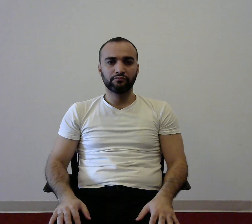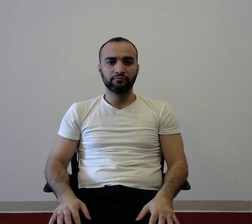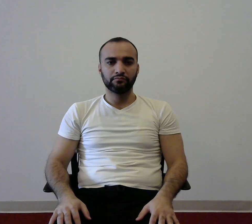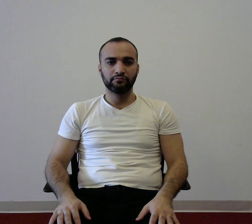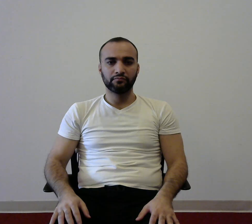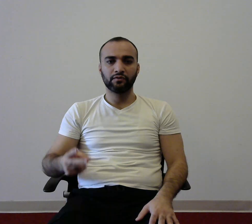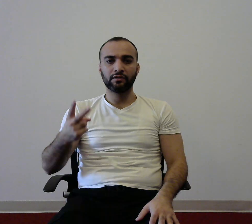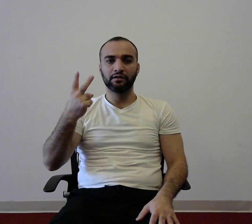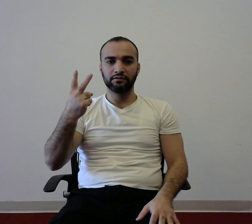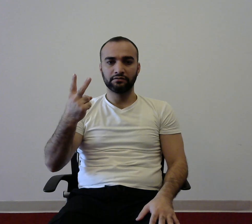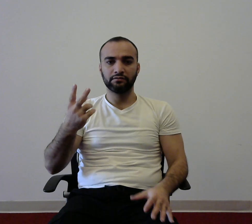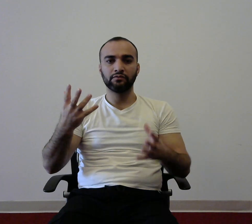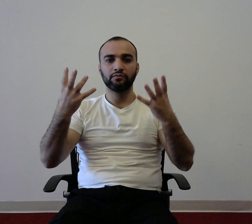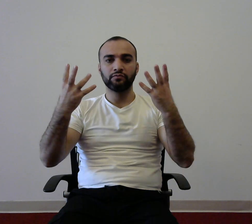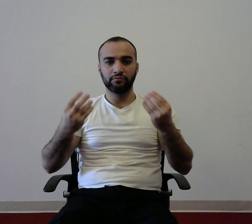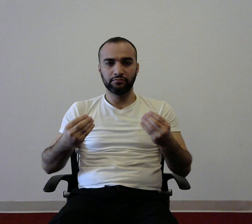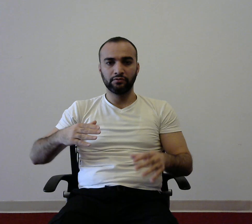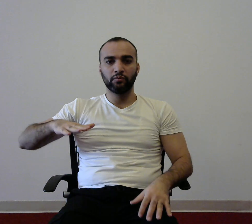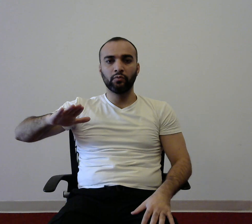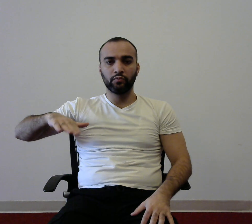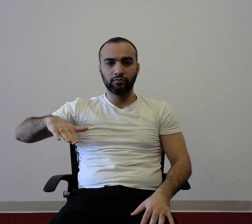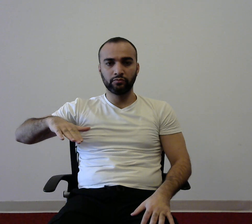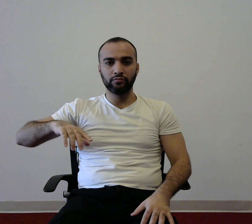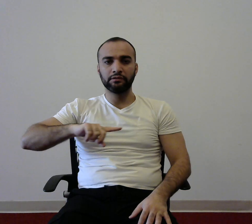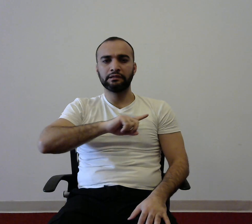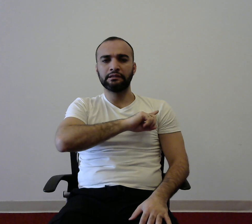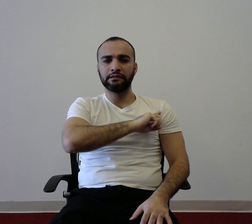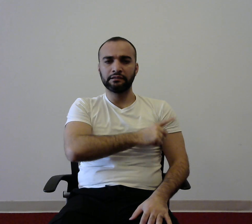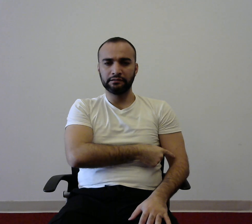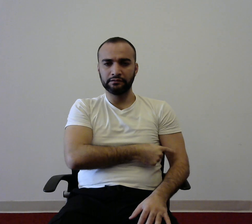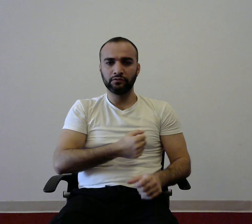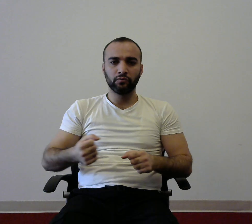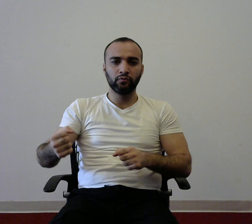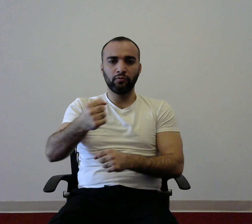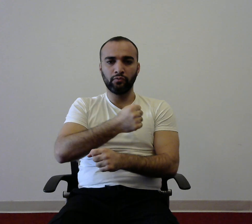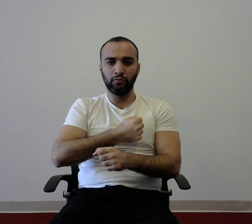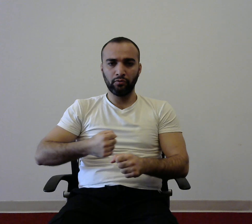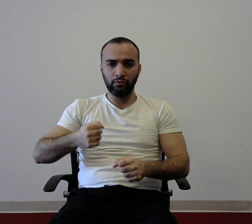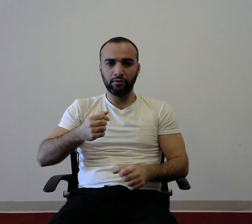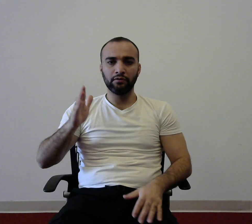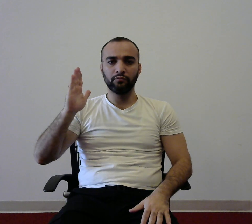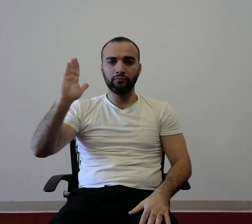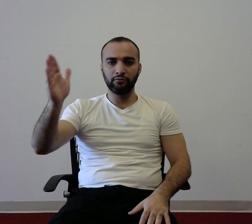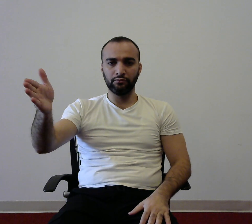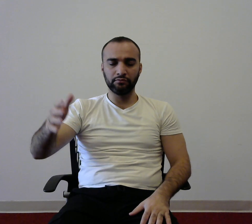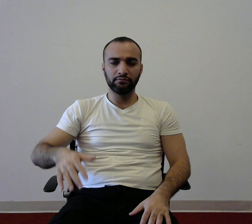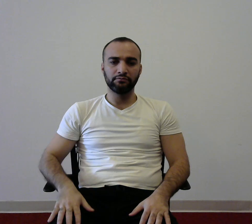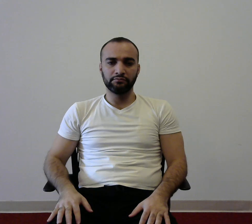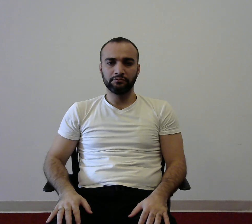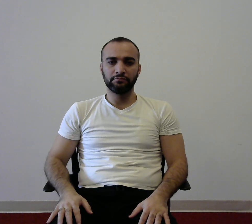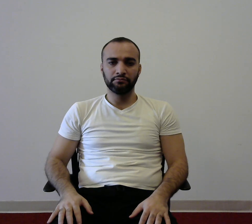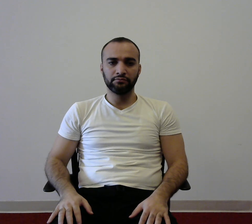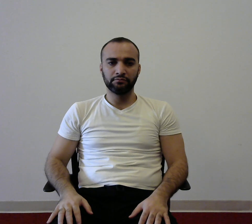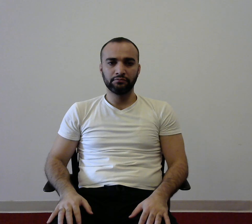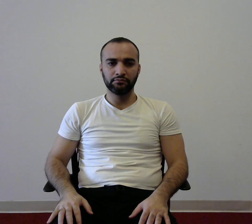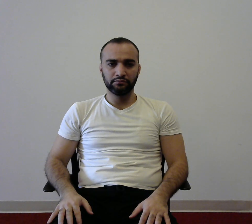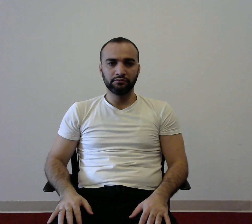İki gün sonra güclü külək olacaq